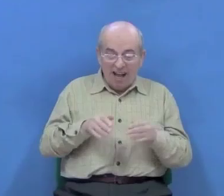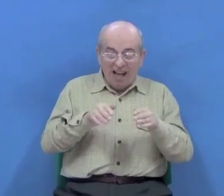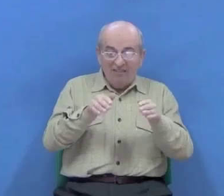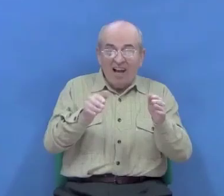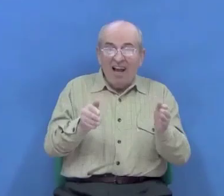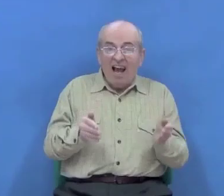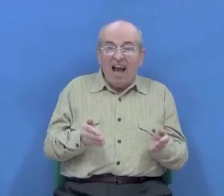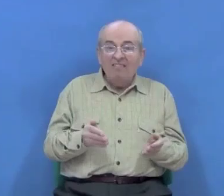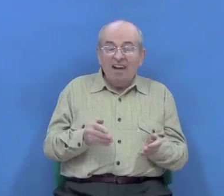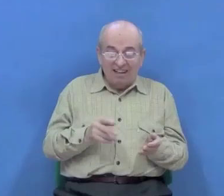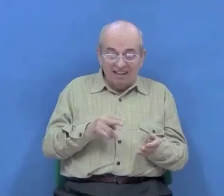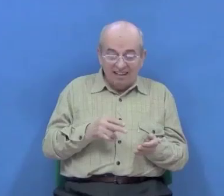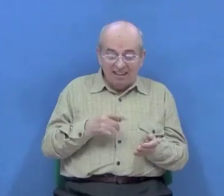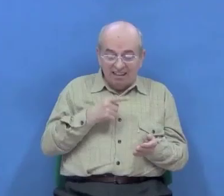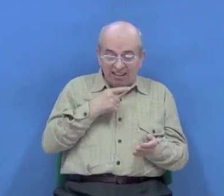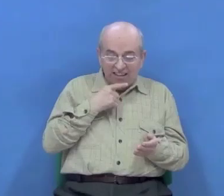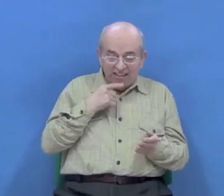Ryba w kulistym akwarium.